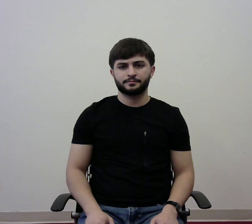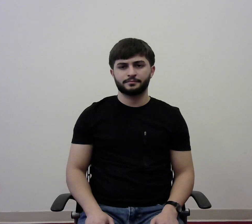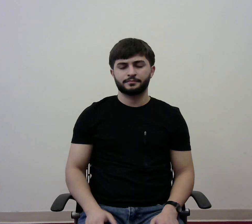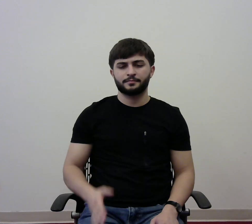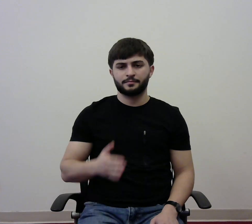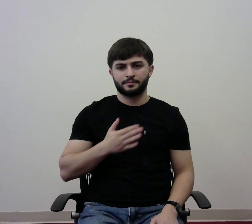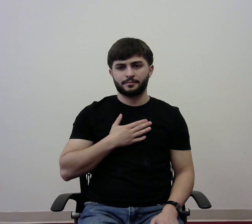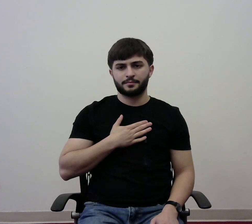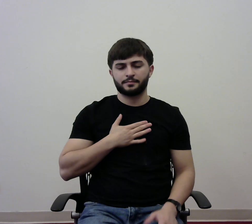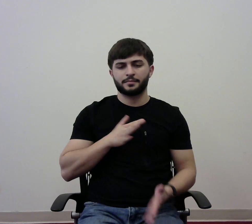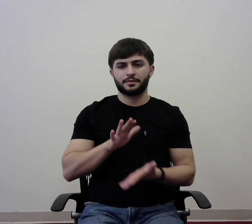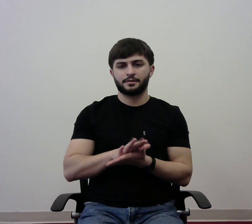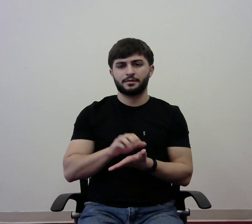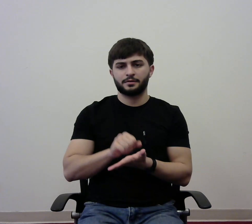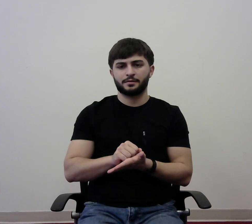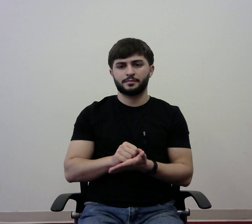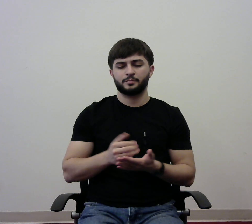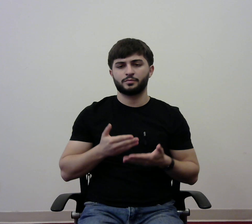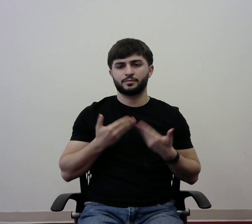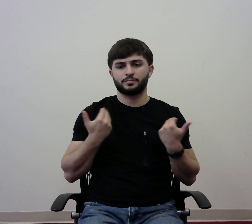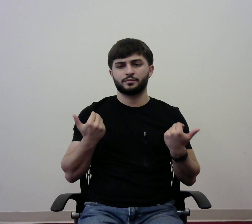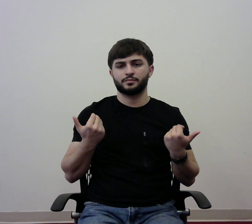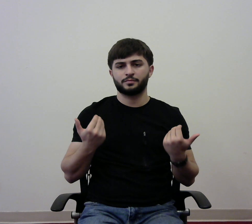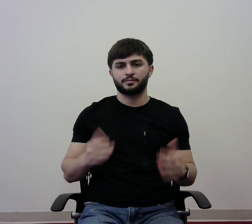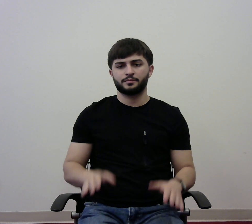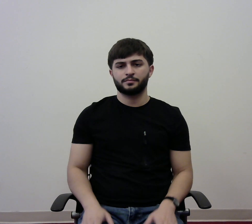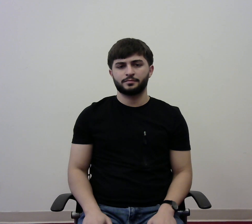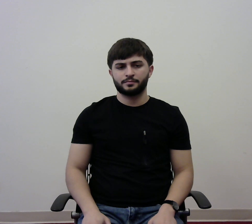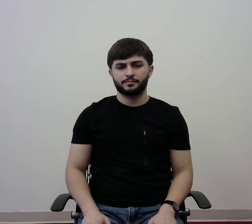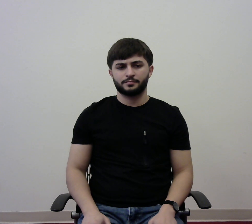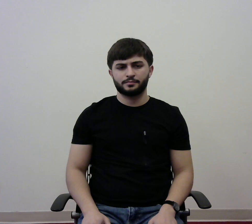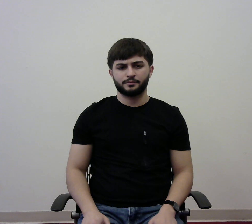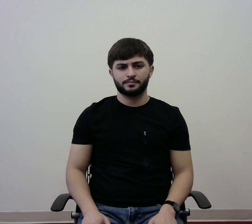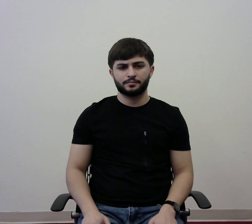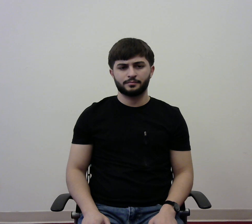Mənim ləqəbim yoxdur